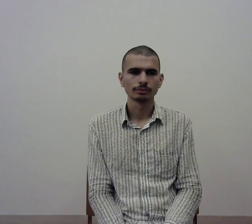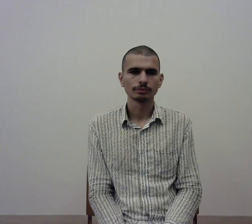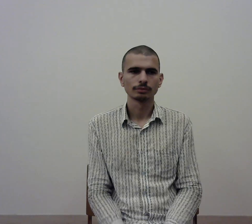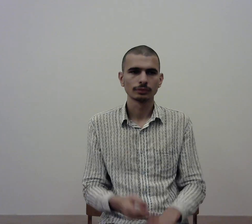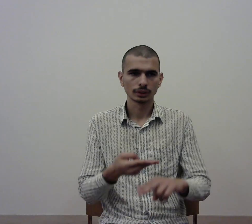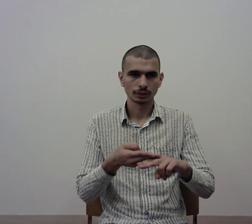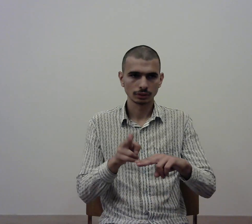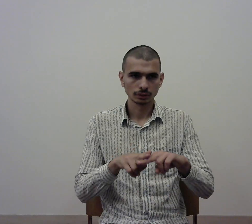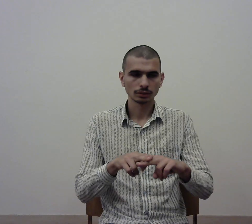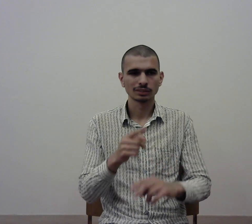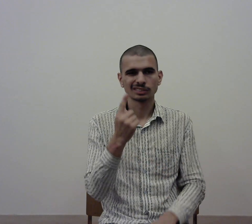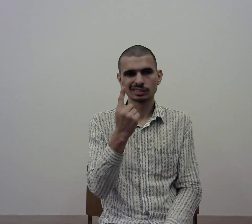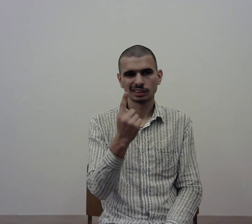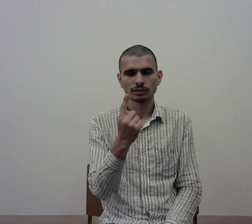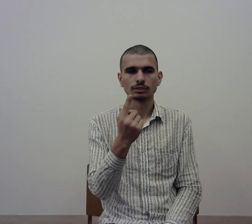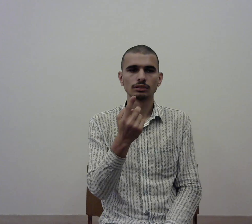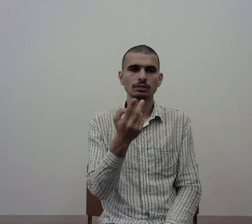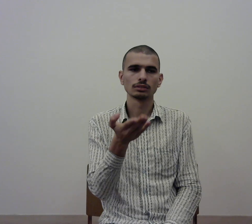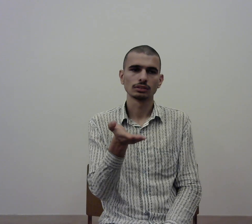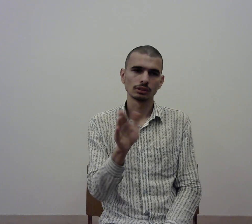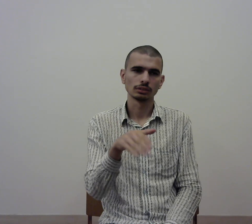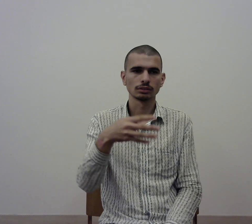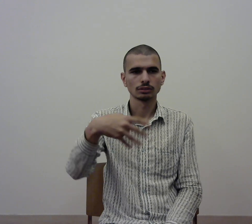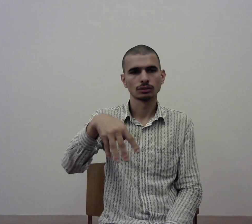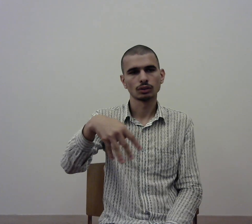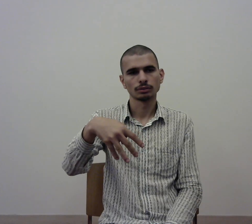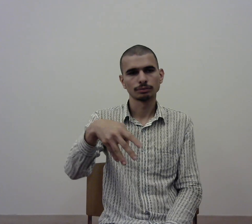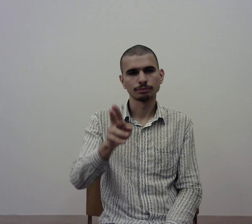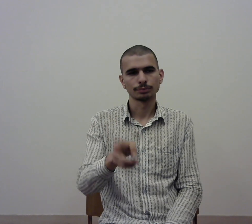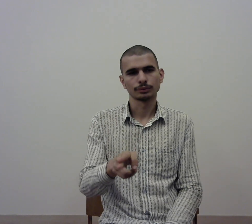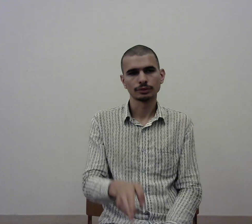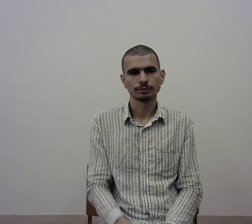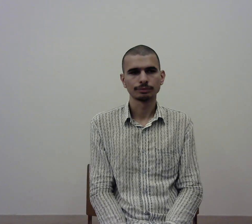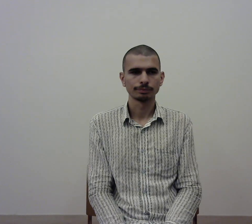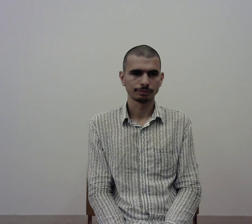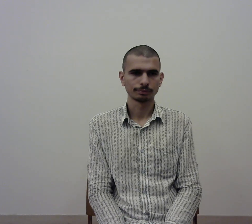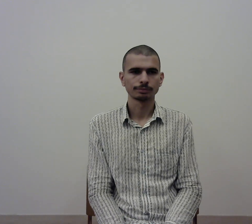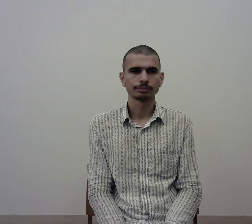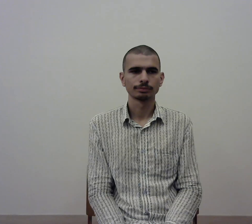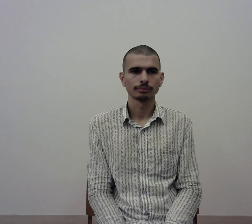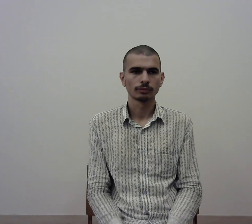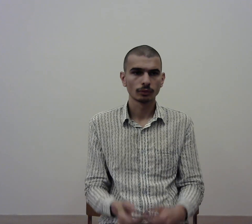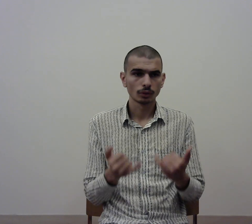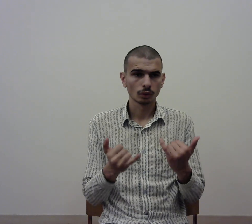Bunun bir dənəsi 40 qəpikdir